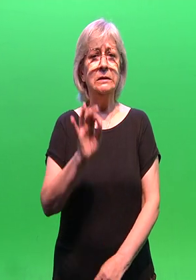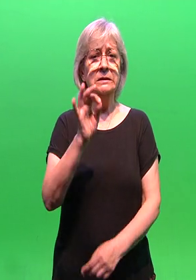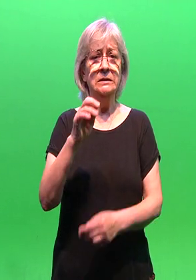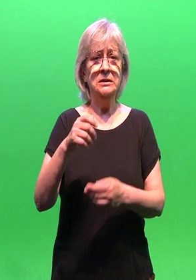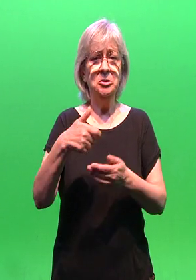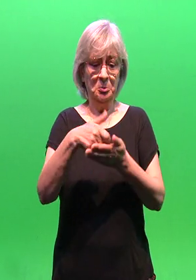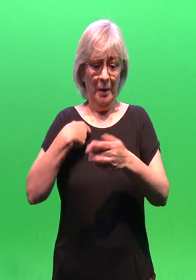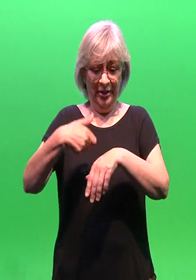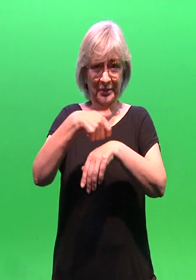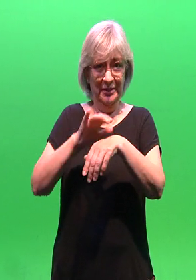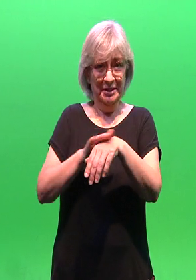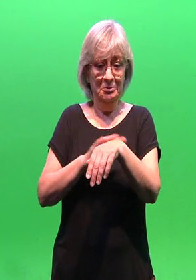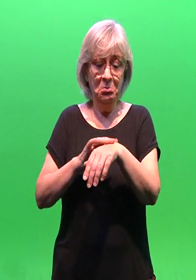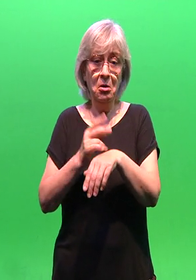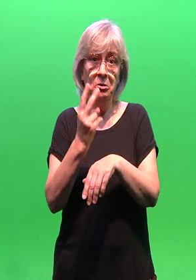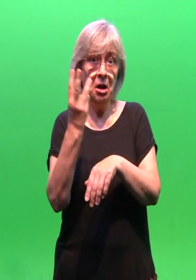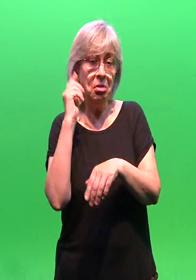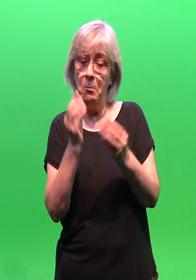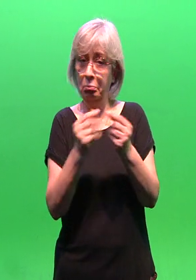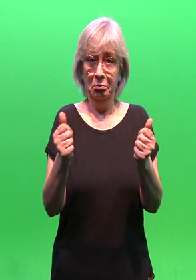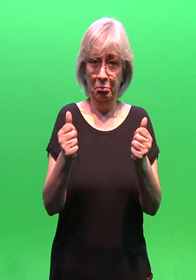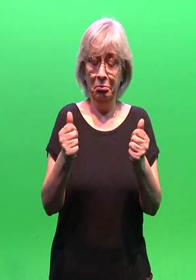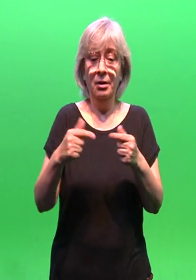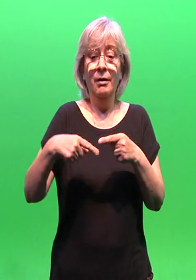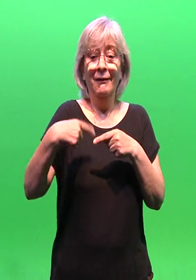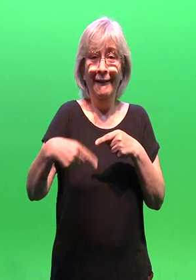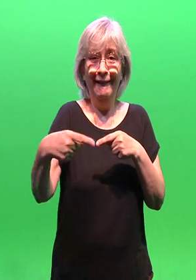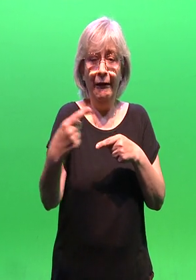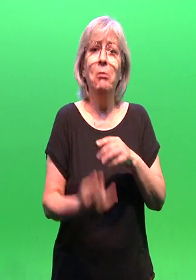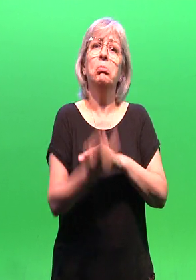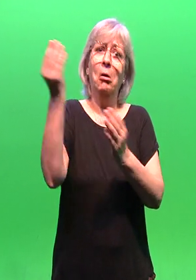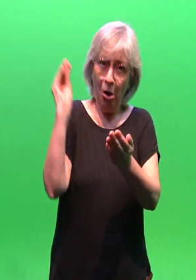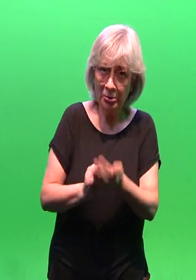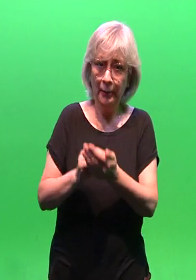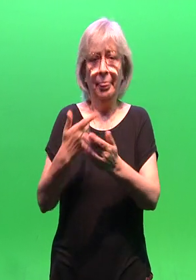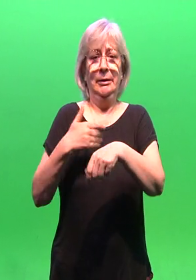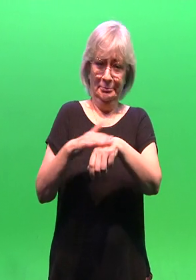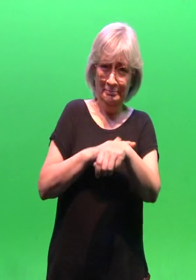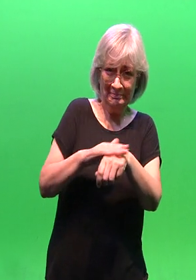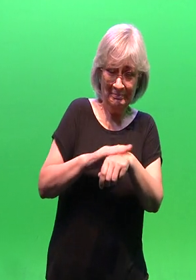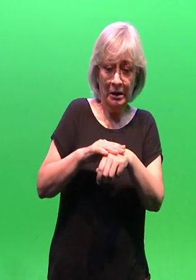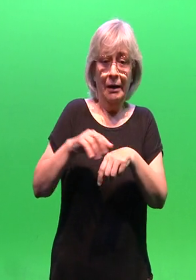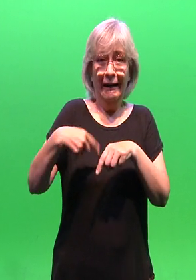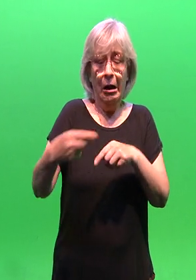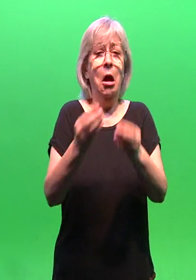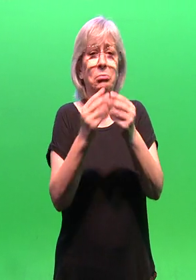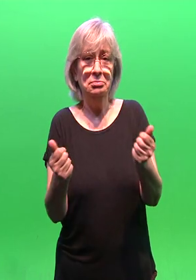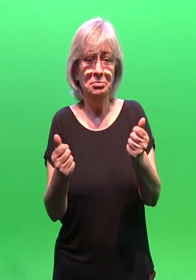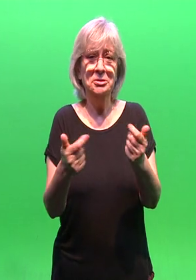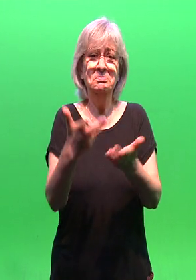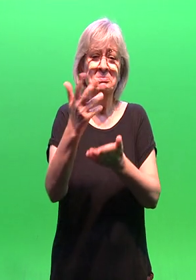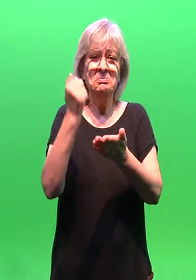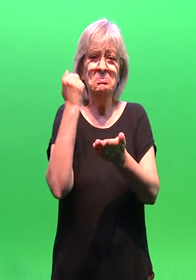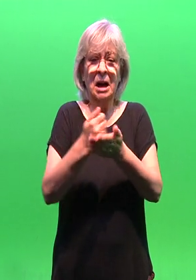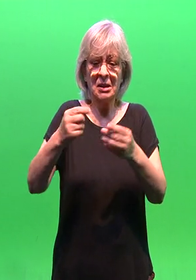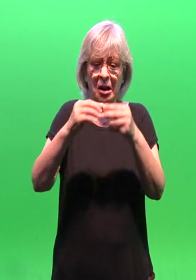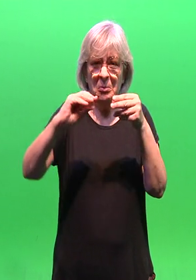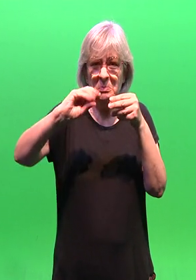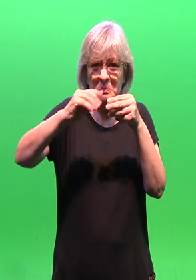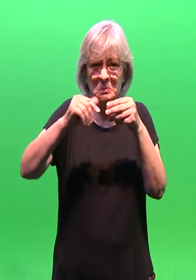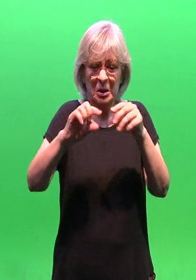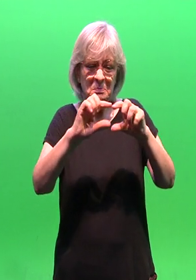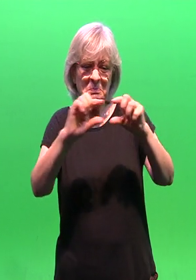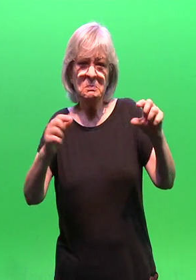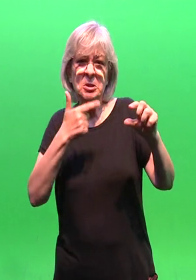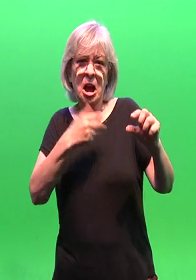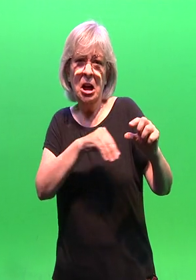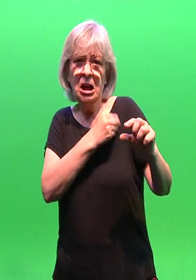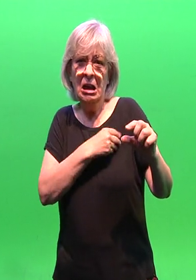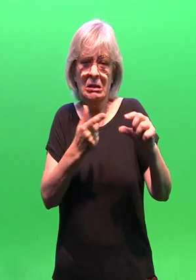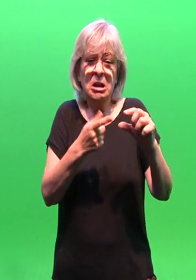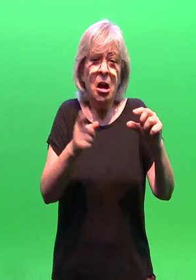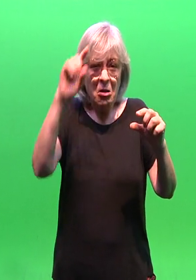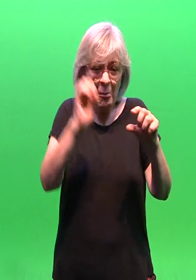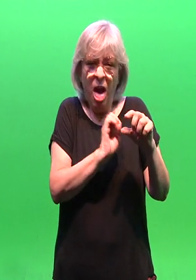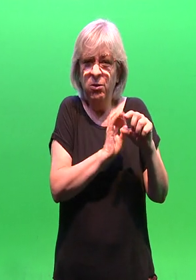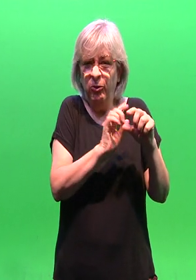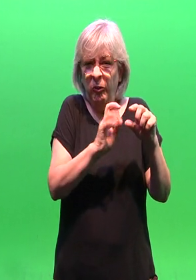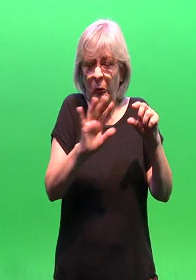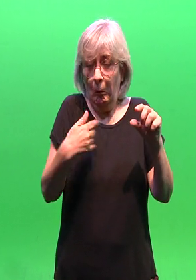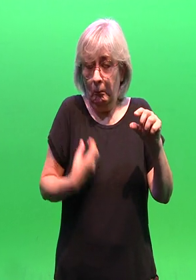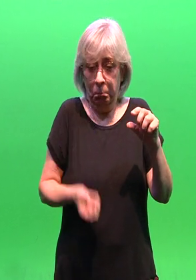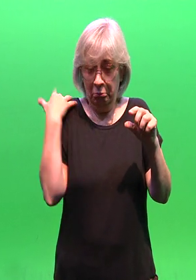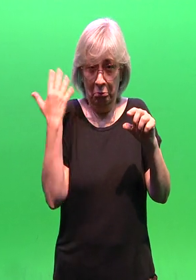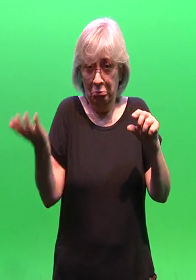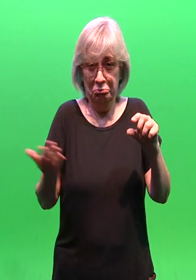Sí, em vaig posar una pomada i als tres dies em va desaparèixer. Però uns dies més tard em va tornar a aparèixer, em vaig posar pomada i va desaparèixer. És una pomada amb un tub de color lila, el nom és molt llarg.